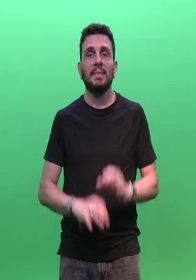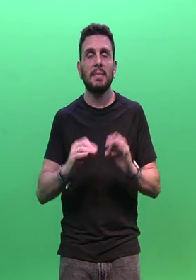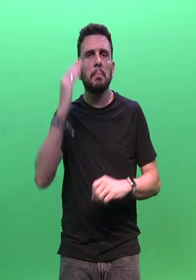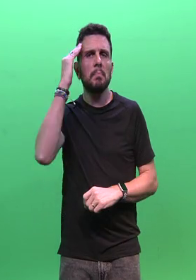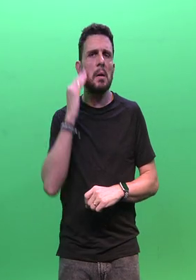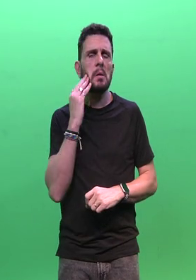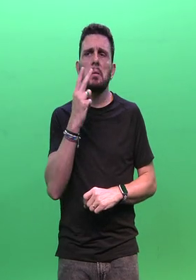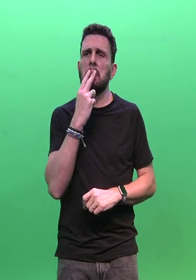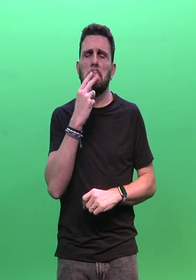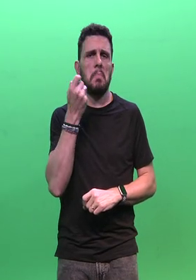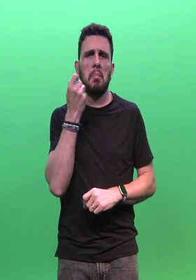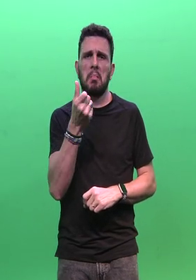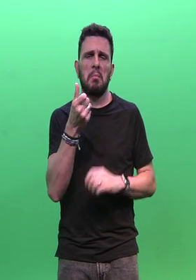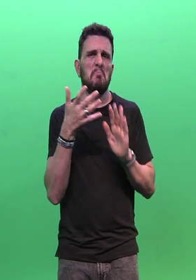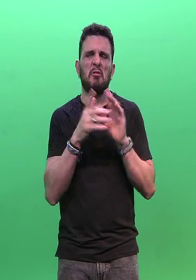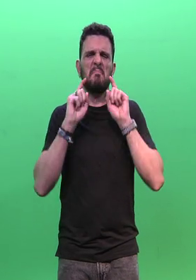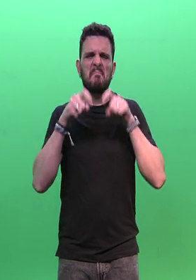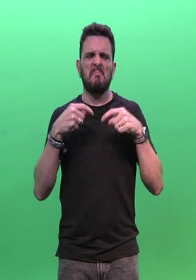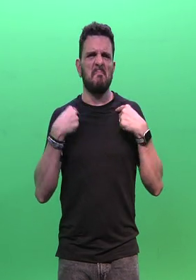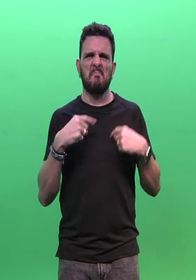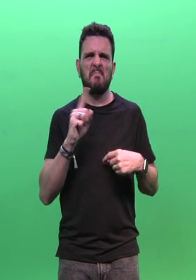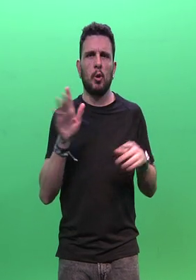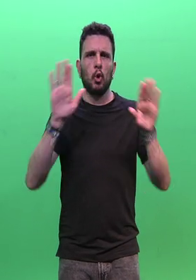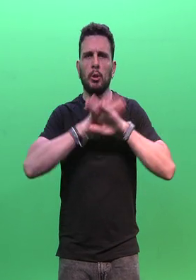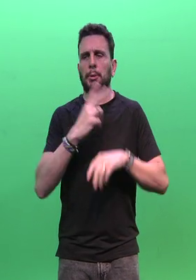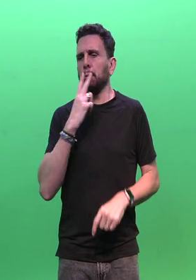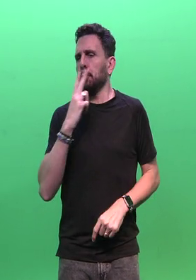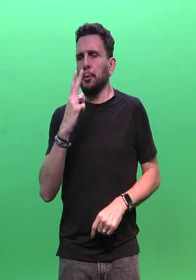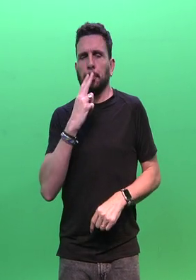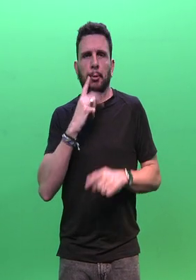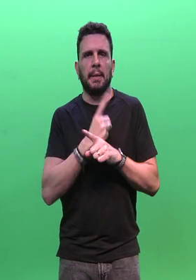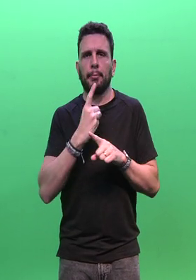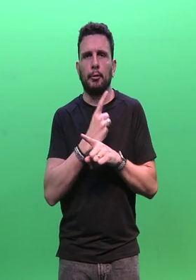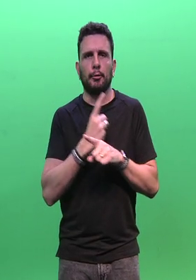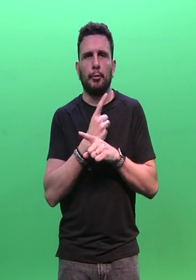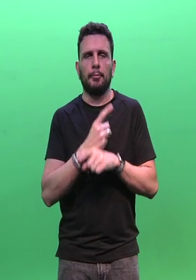Al matí fumo poc, perquè quan em llevo no em ve de gust, a la nit fumo perquè estic nerviós.